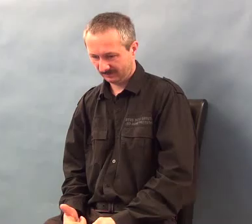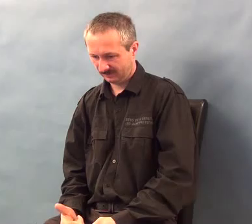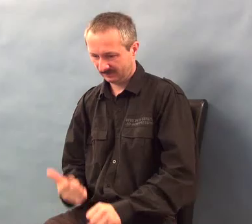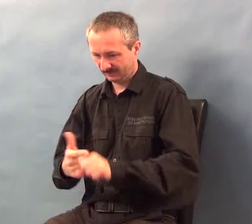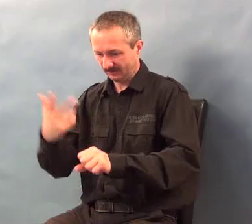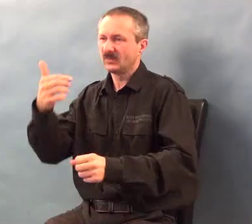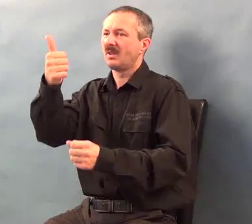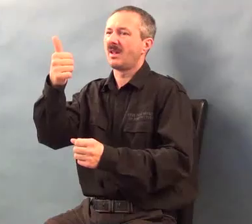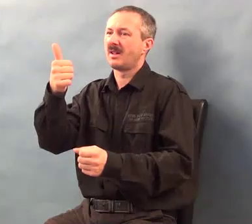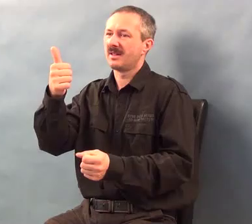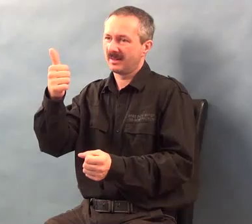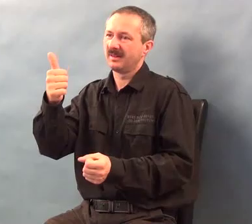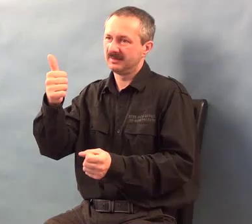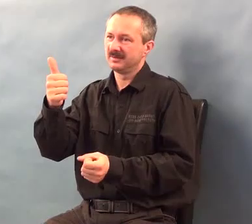Mam jeden wolny termin - dwudziestego trzeciego.